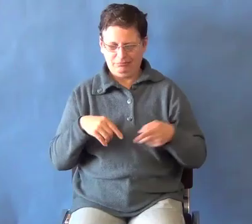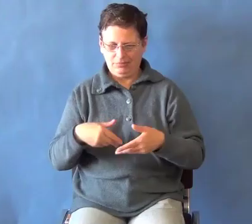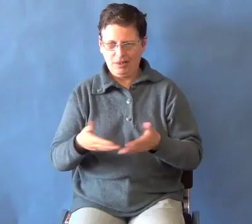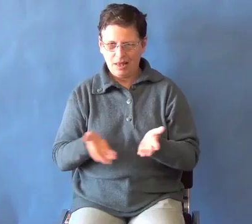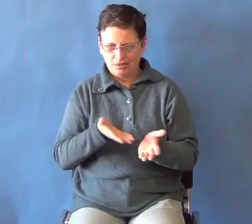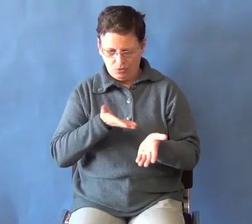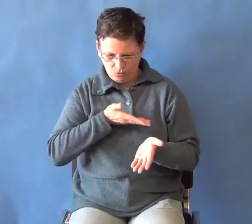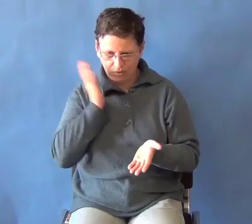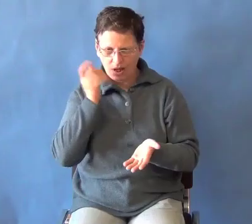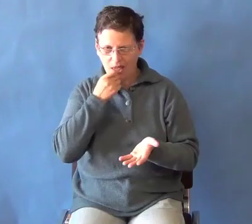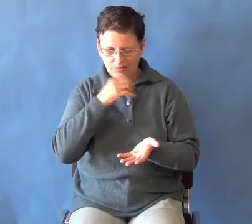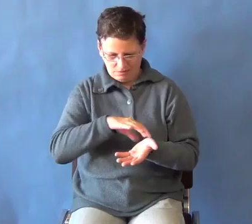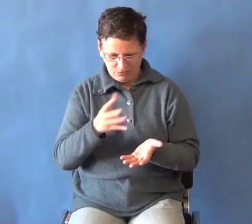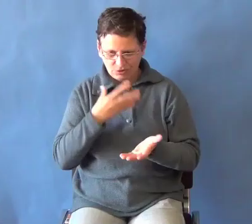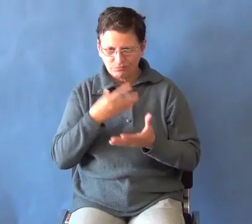Pan przyszedł, a z miski zniknęło całe jedzenie.